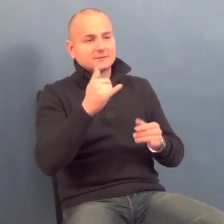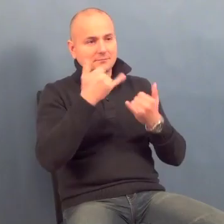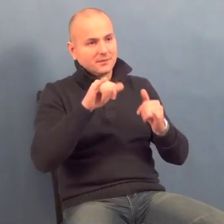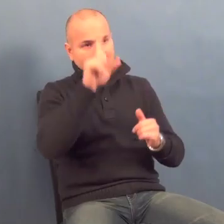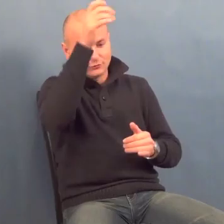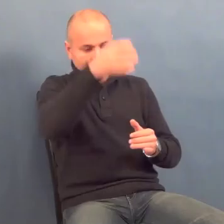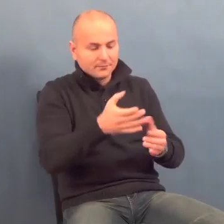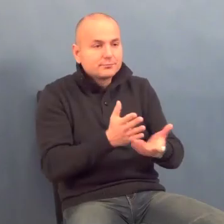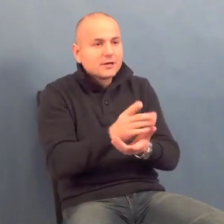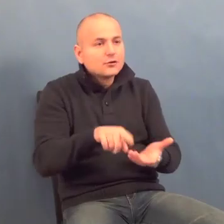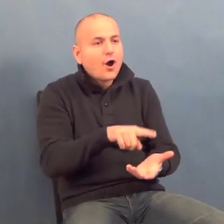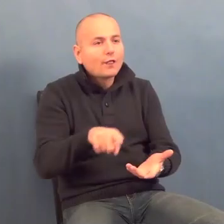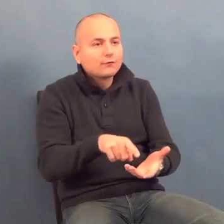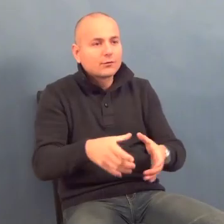Wchodzi do rynny przez otwór na dole.